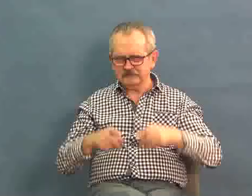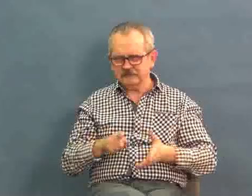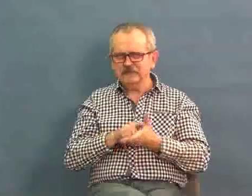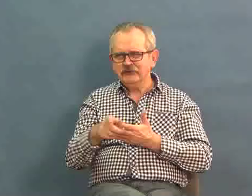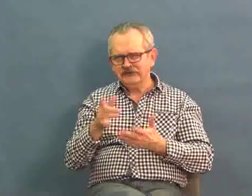Mysz.